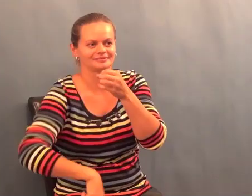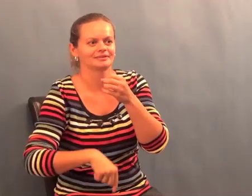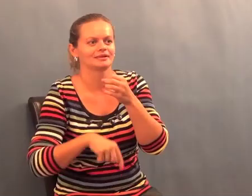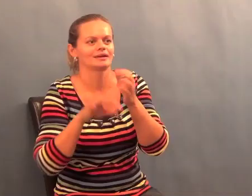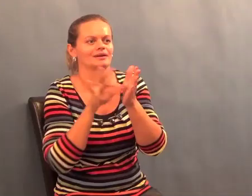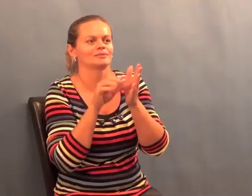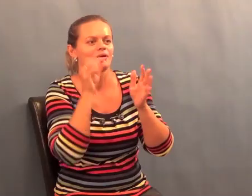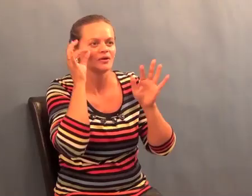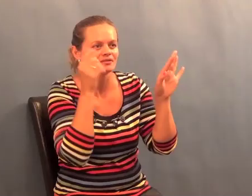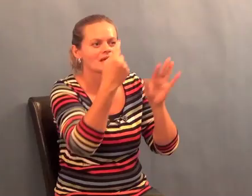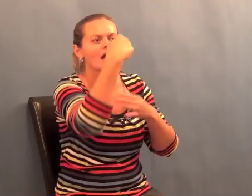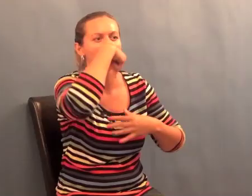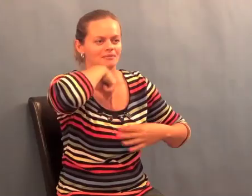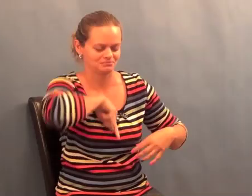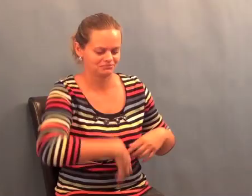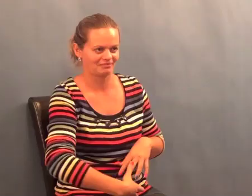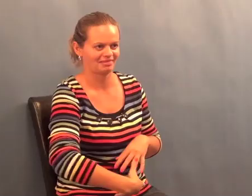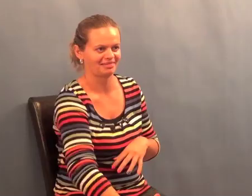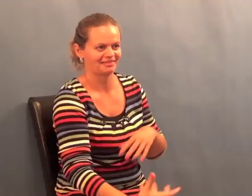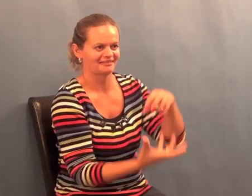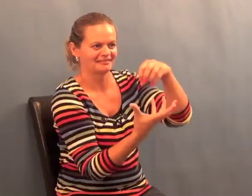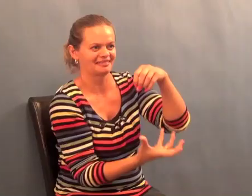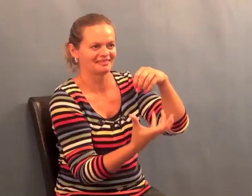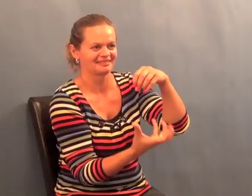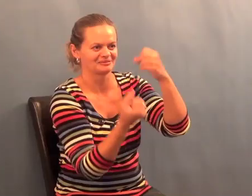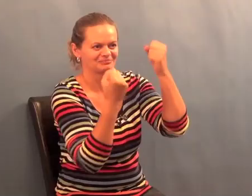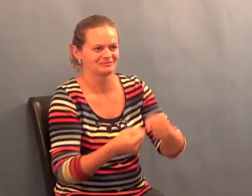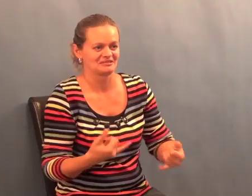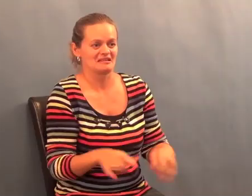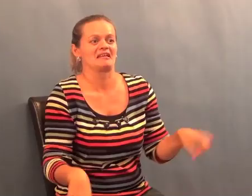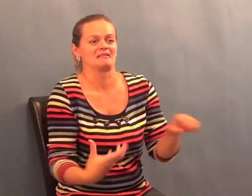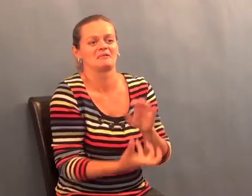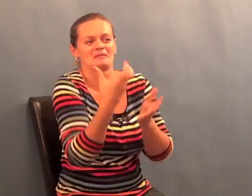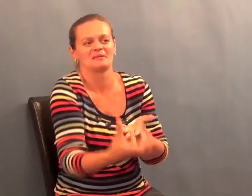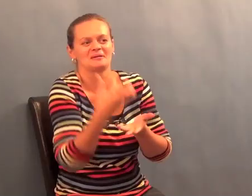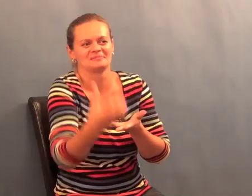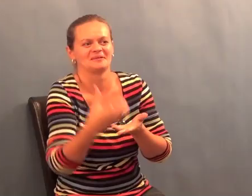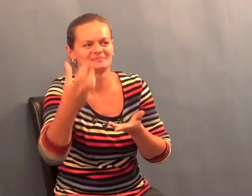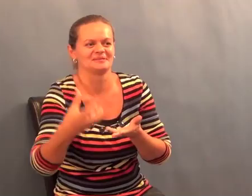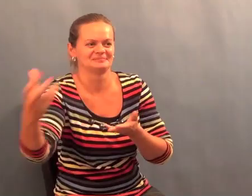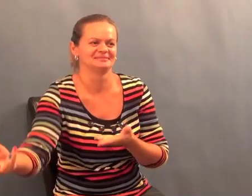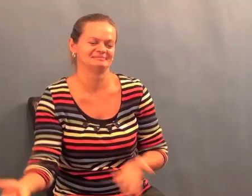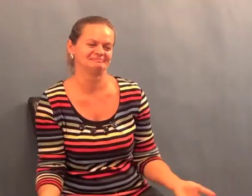Akurat kula wpadła kotu do przełyku i spadał z tą kulą we wnętrzu na dół.